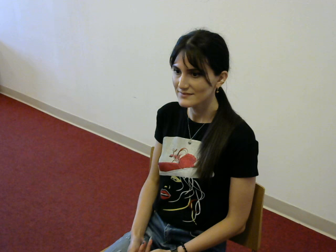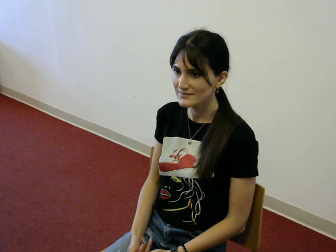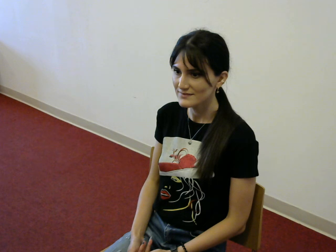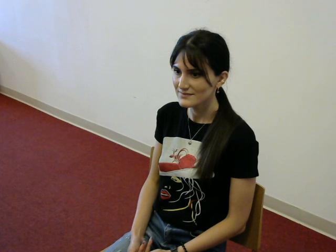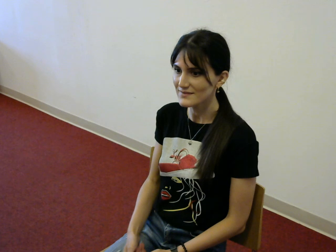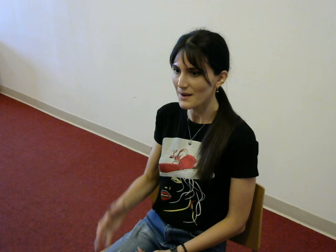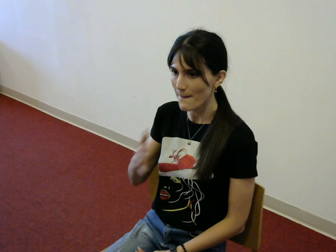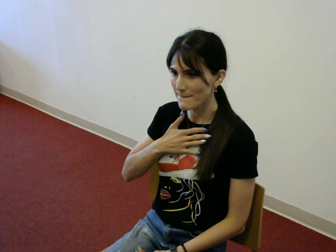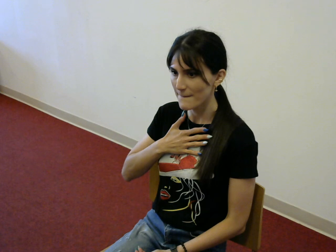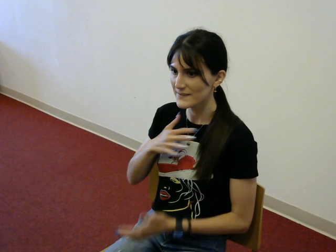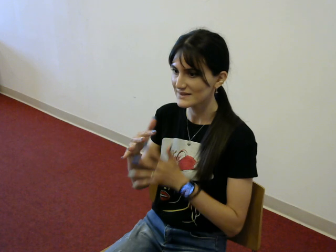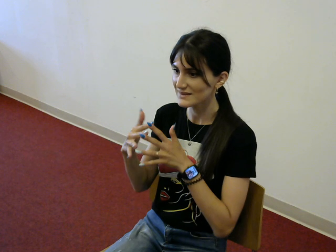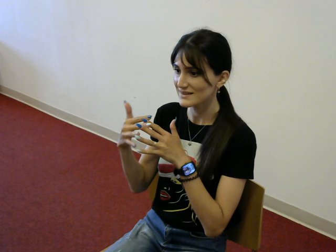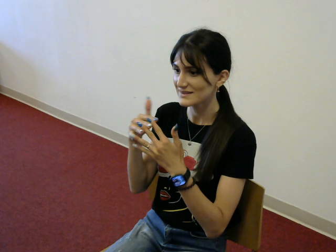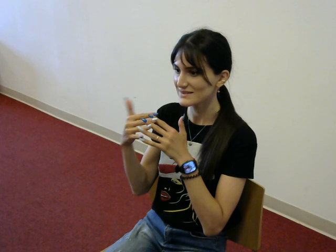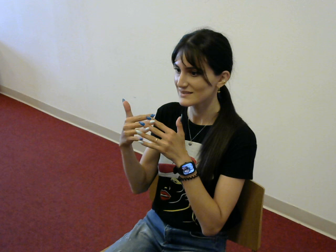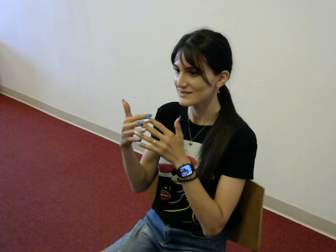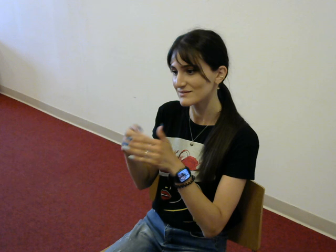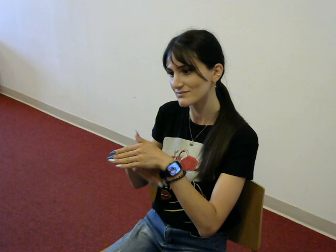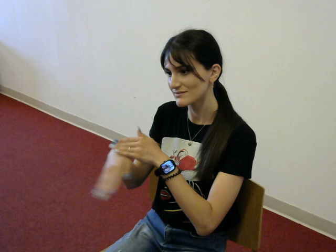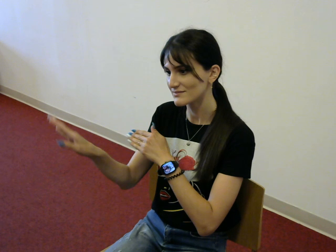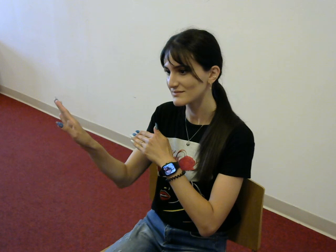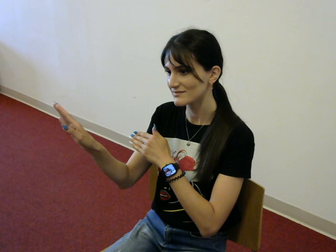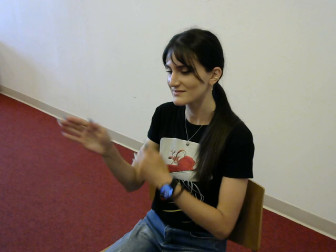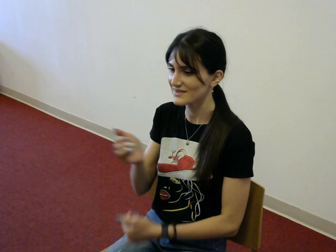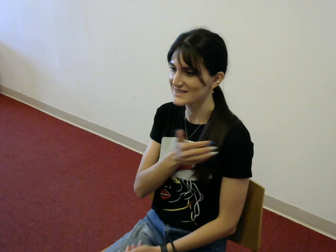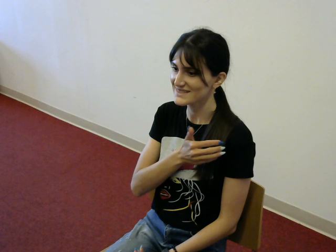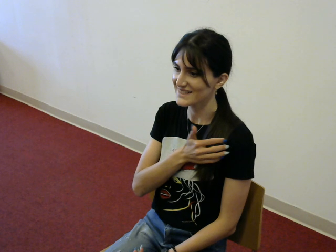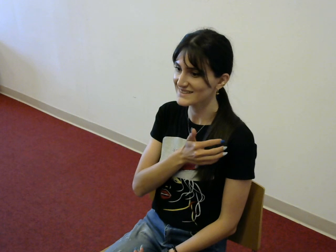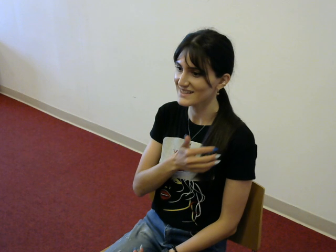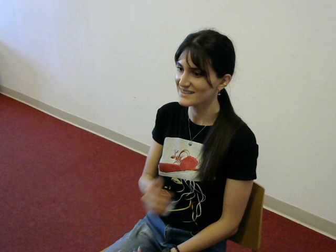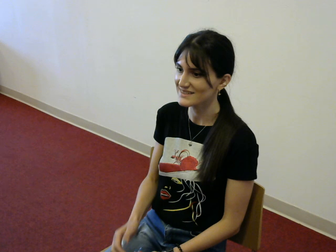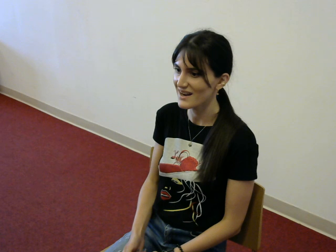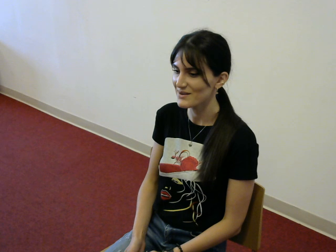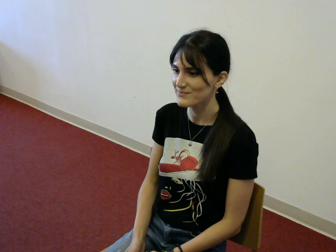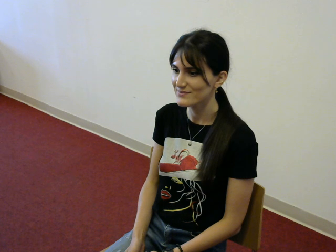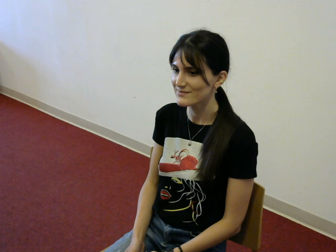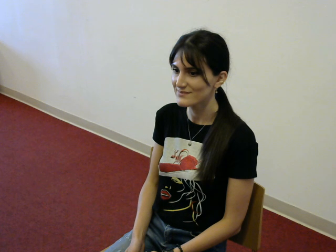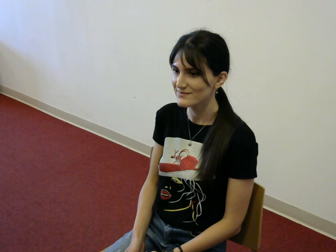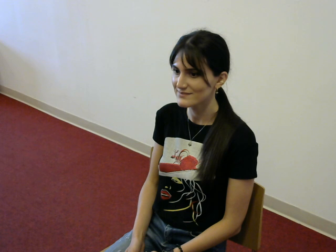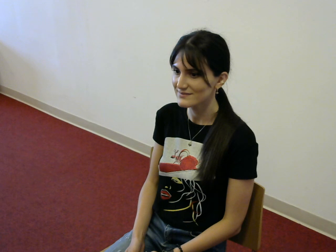Mən kəndə getmək istəyirəm